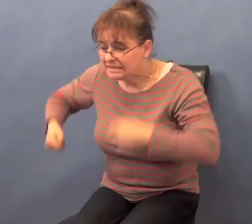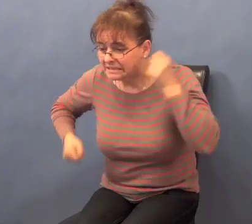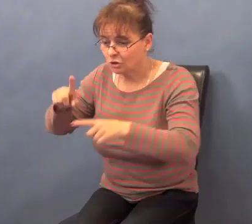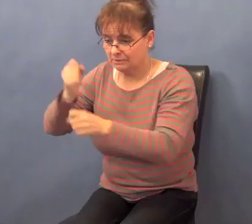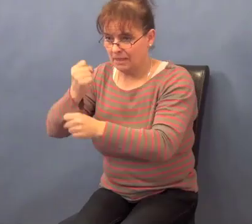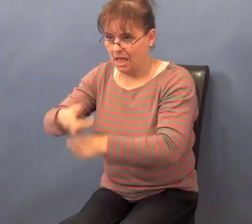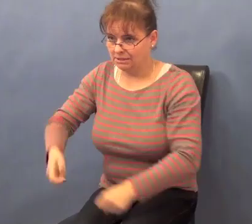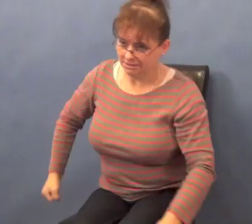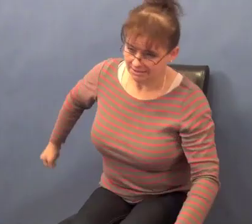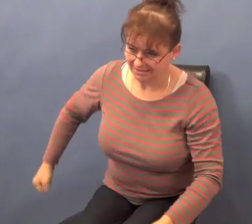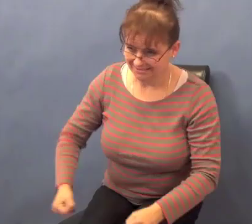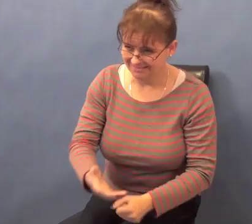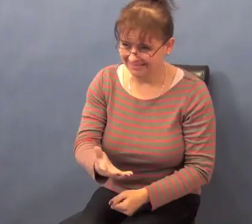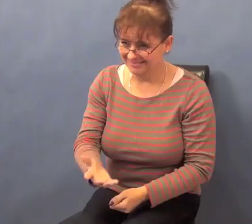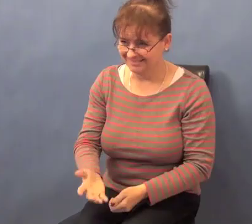To pokazuje, że wybiega z pracy, z teczką w ręku.